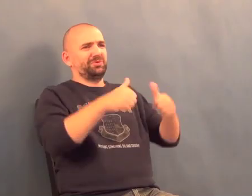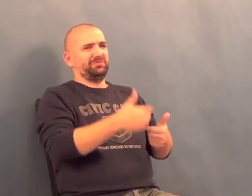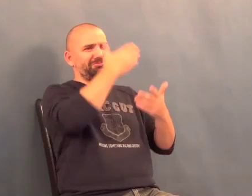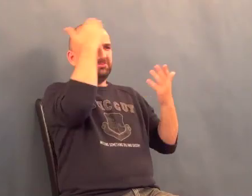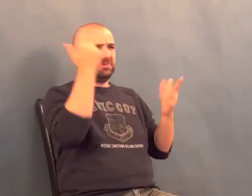Nie wiadomo.